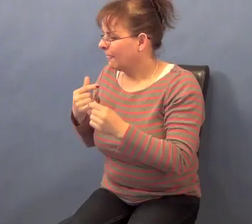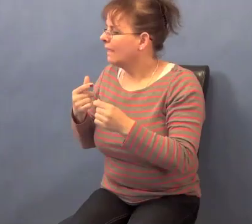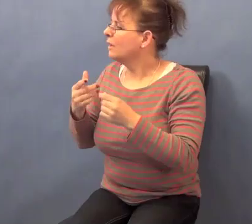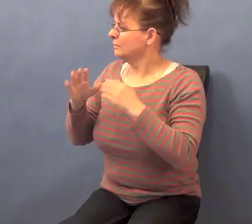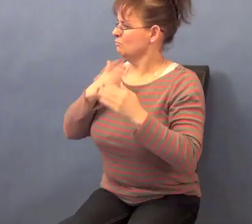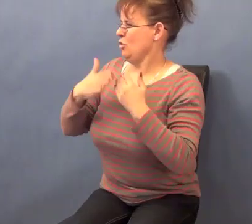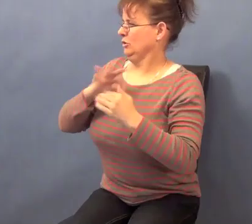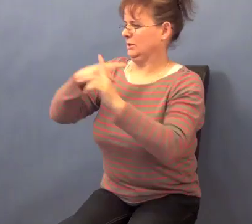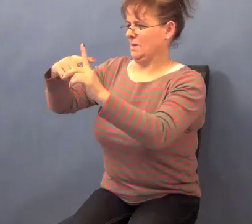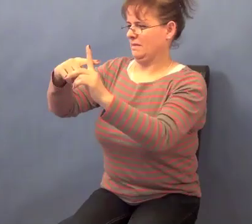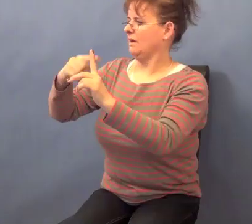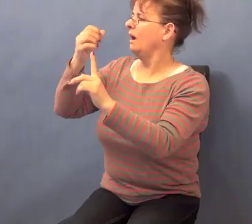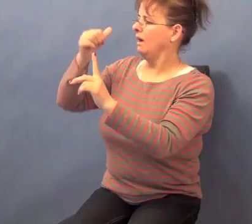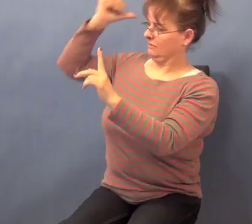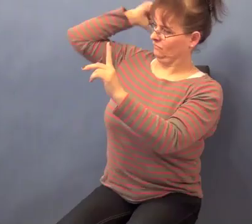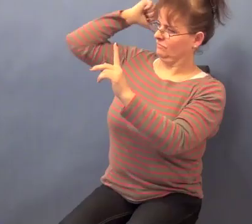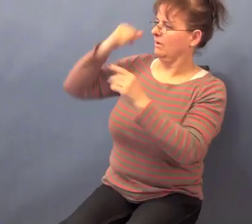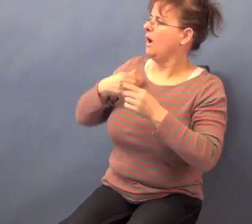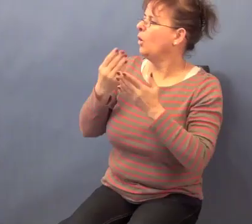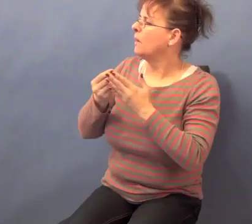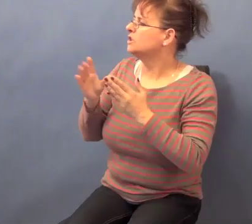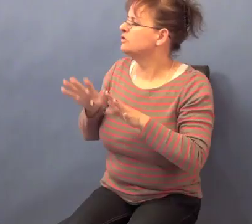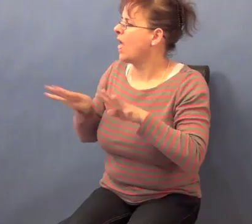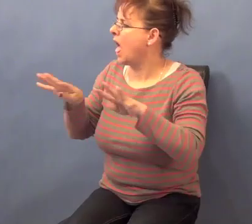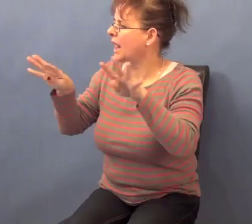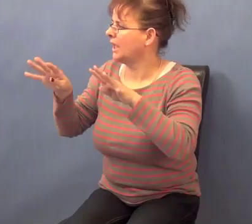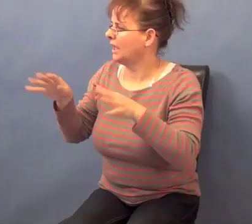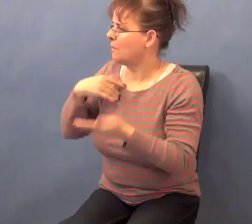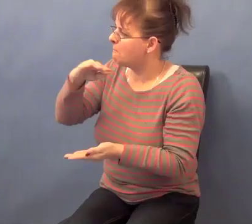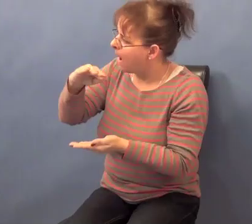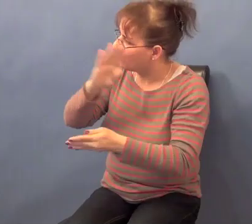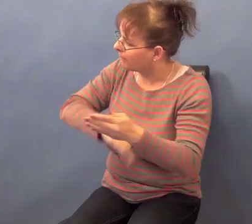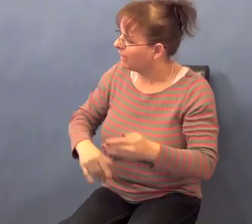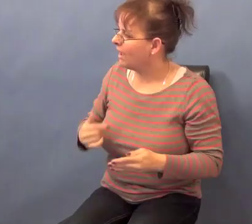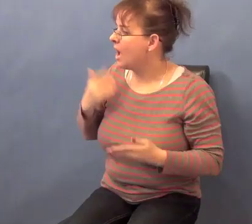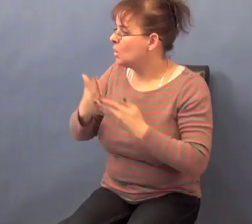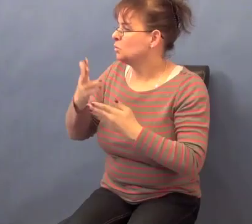Jak mój mąż zmarł, z tyłu jego nagrobka posadziłam świerki, które kupiłam, takie małe.